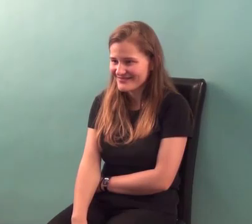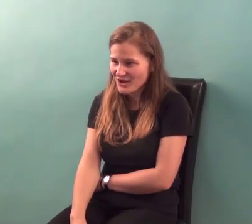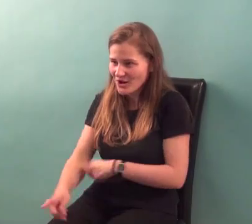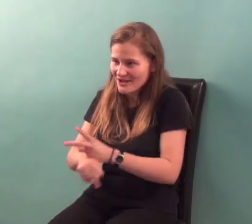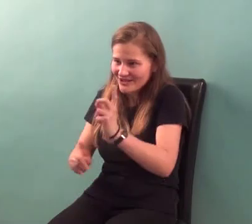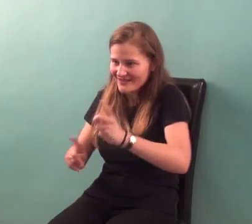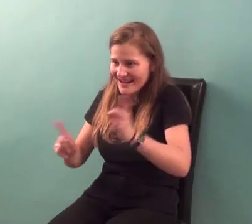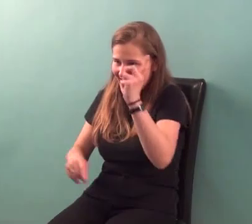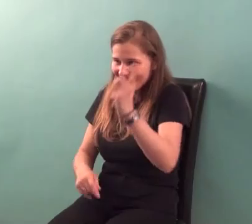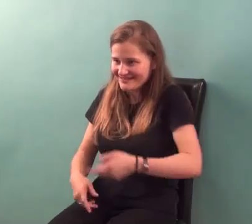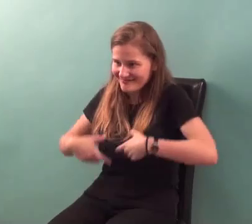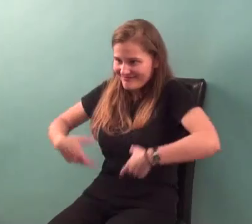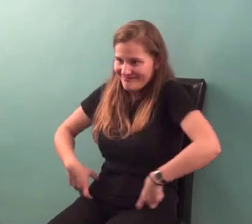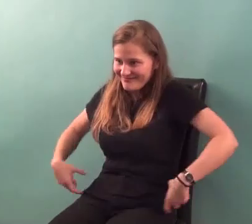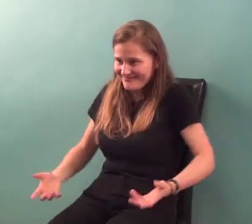Zakaz chodzenia w stroju kąpielowym w miejscu publicznym.